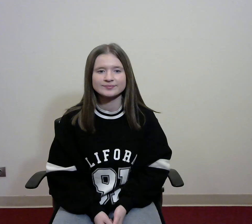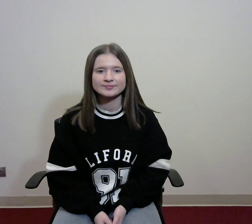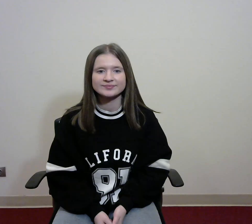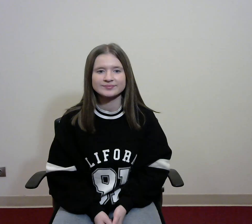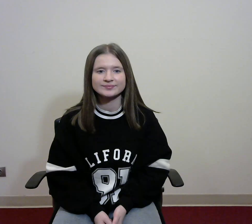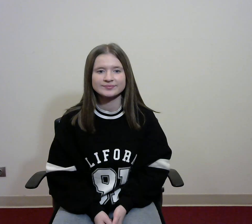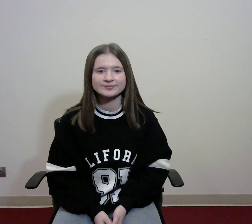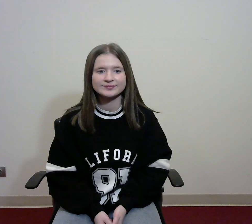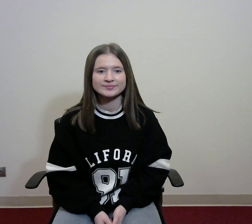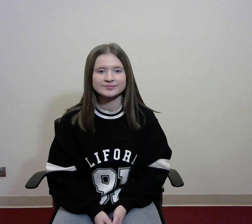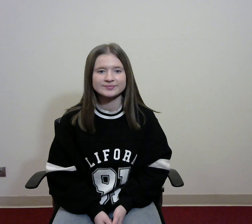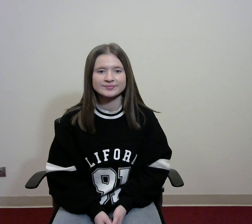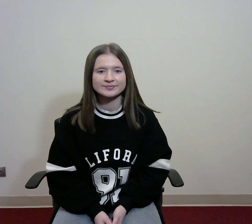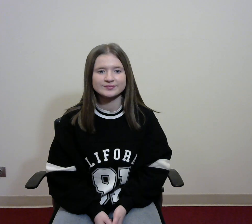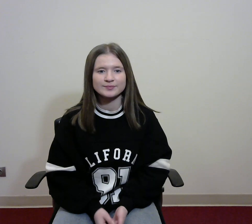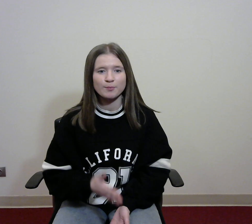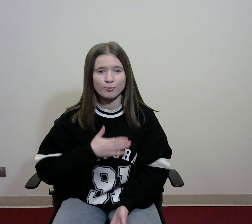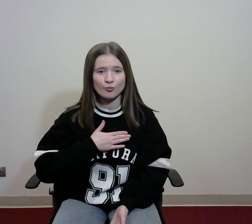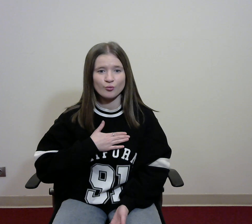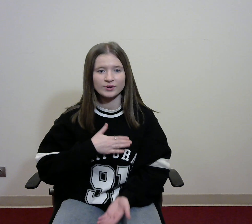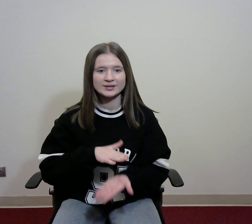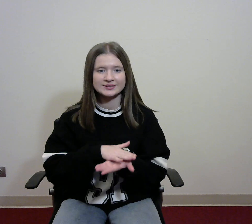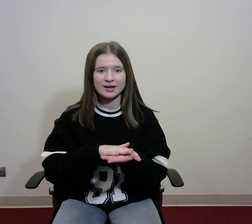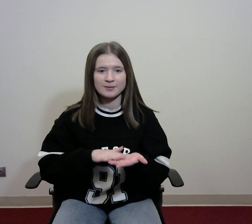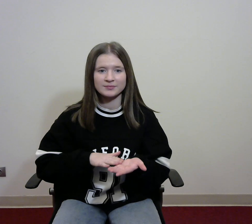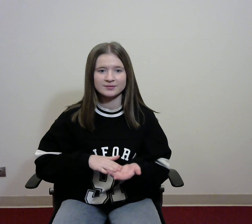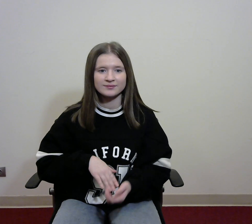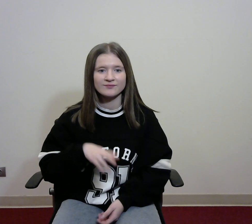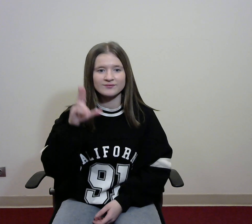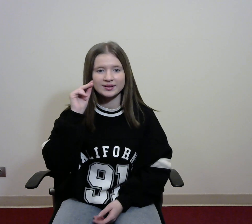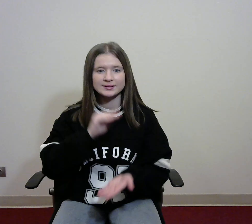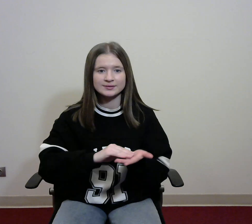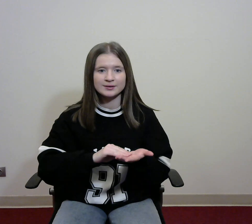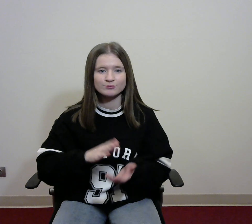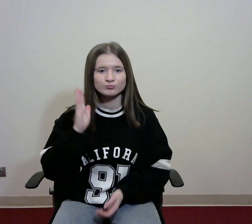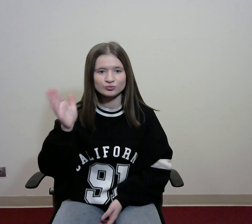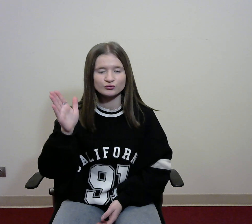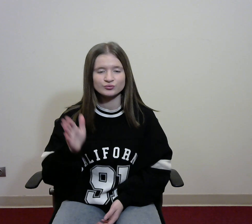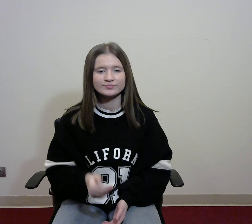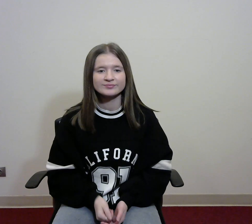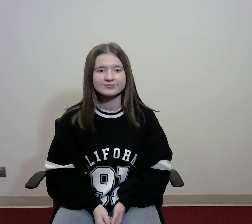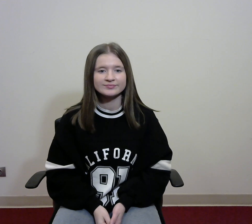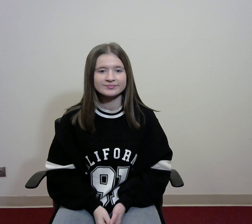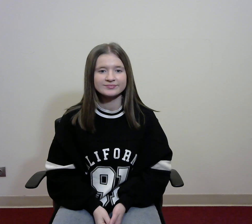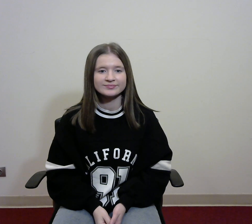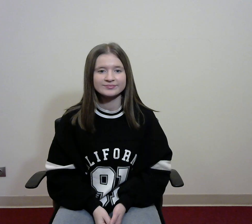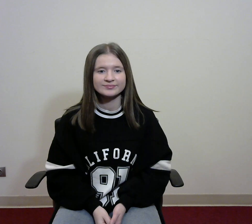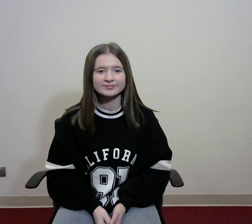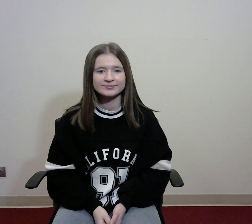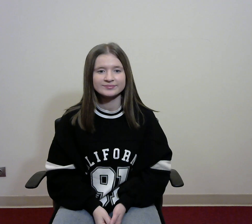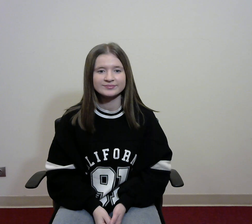Mən ərizəni nə vaxt yazmalıyam?